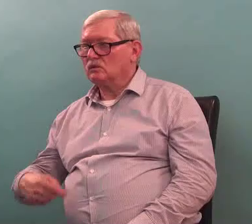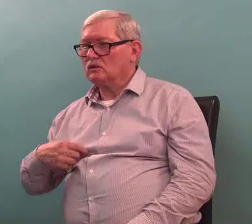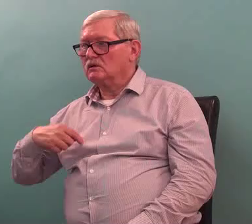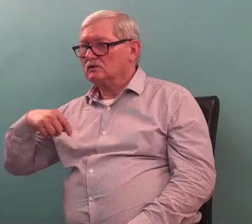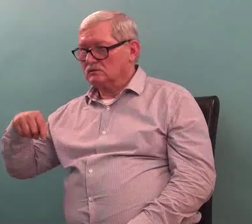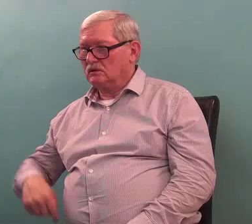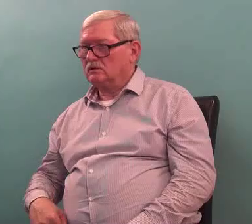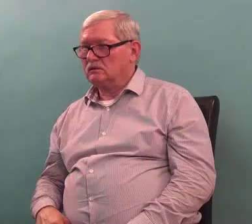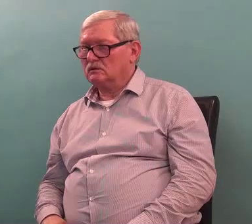Ja na dole.